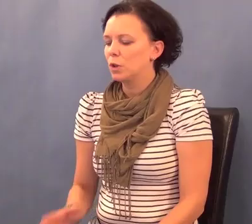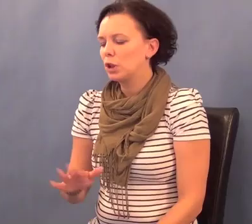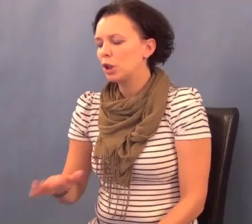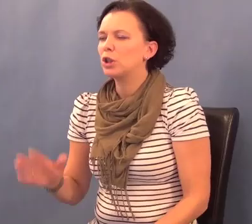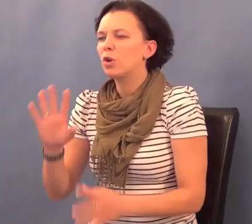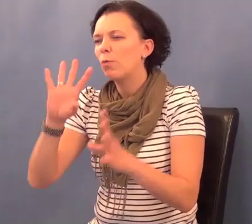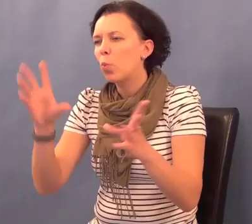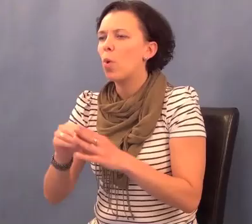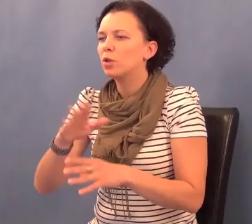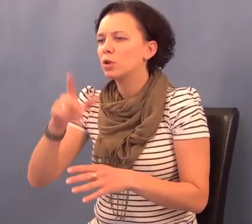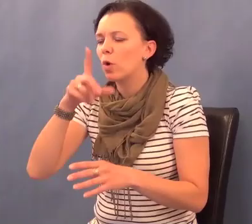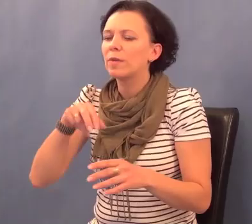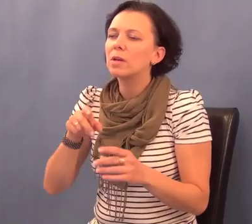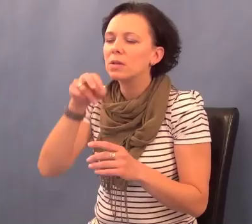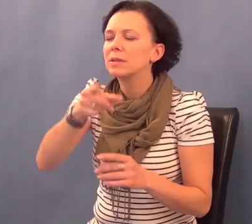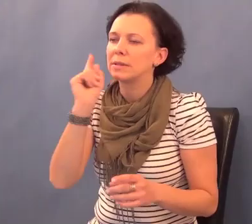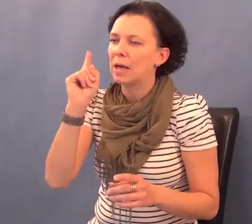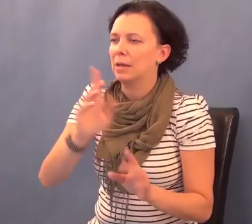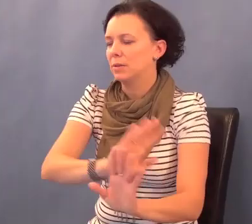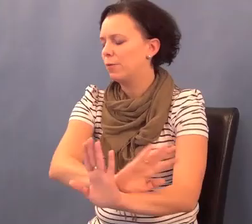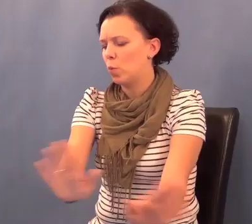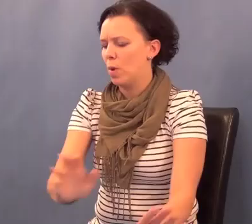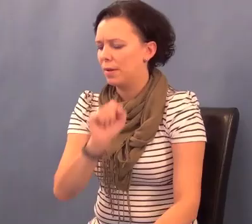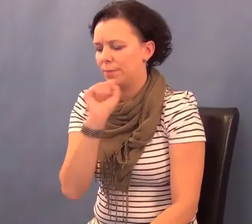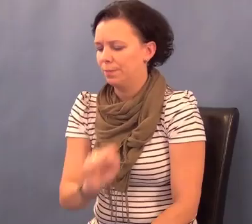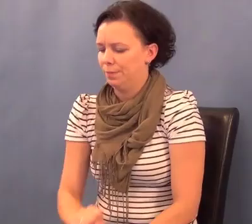W ogóle jest zakaz wchodzenia tam dzieciom, ogólnie ludziom.